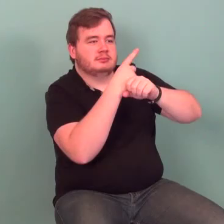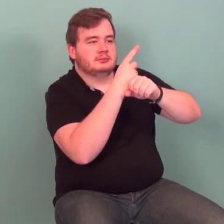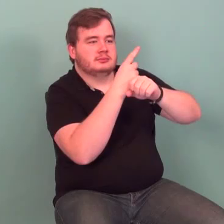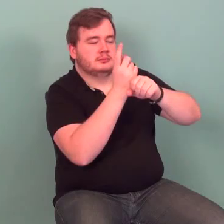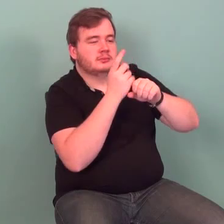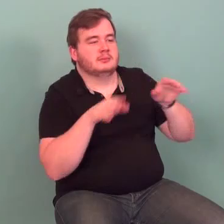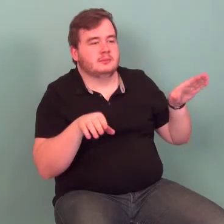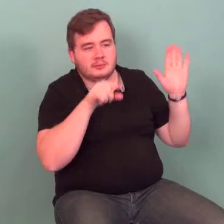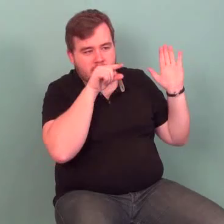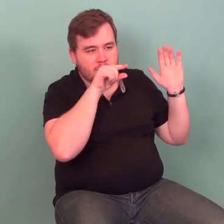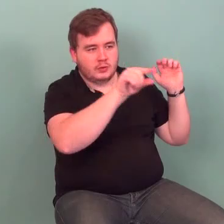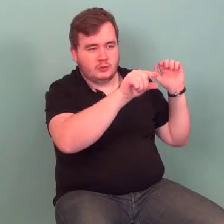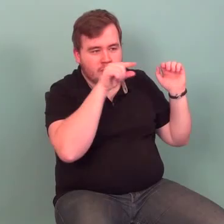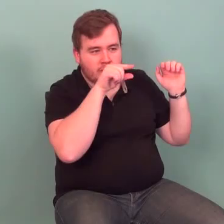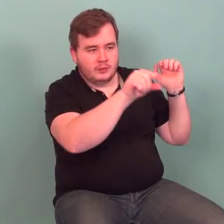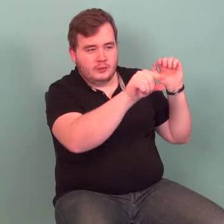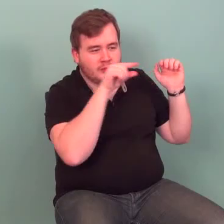To zegar z kukułką.